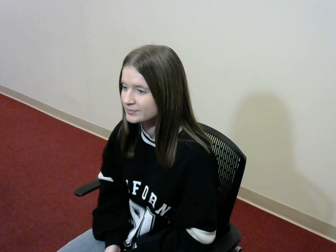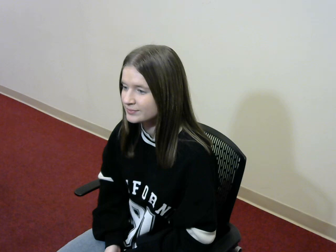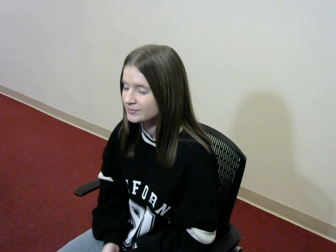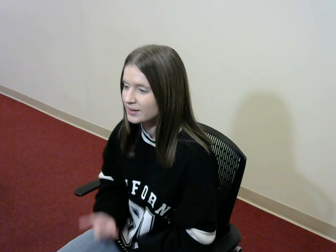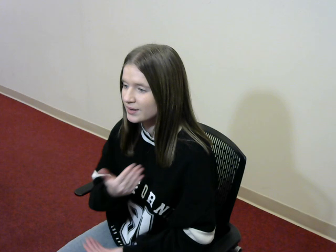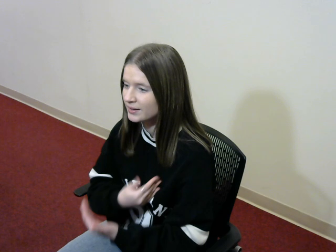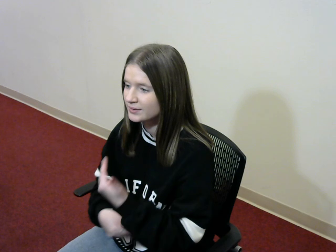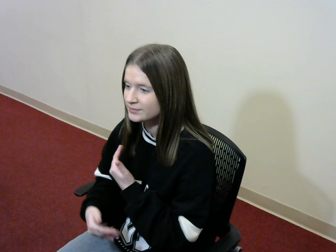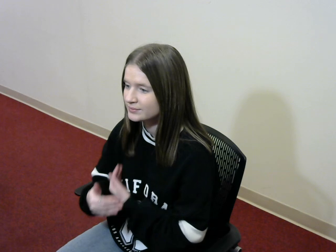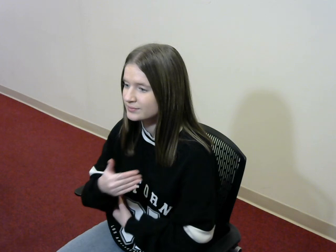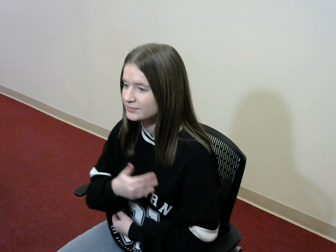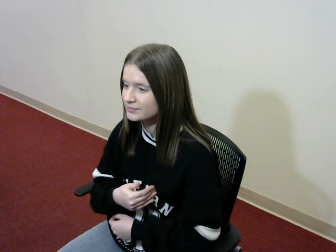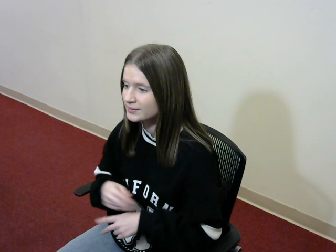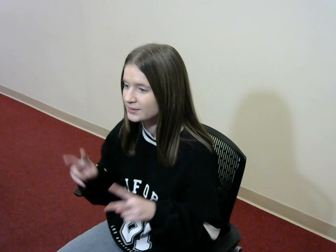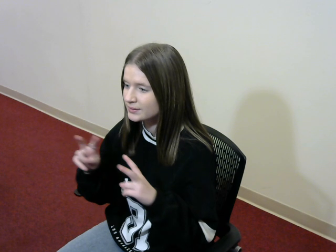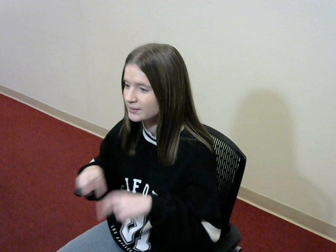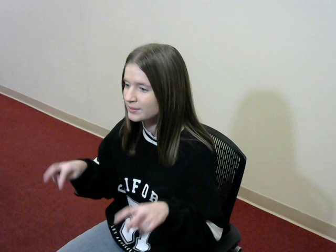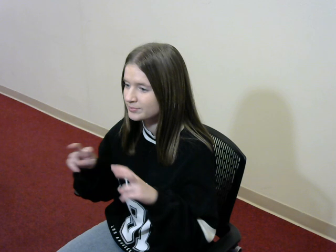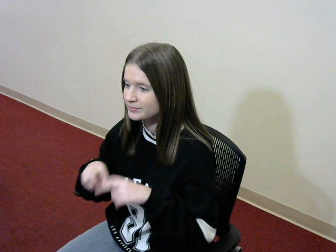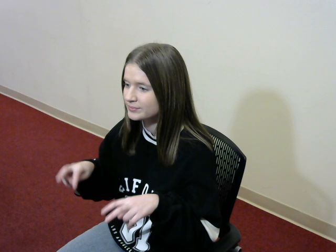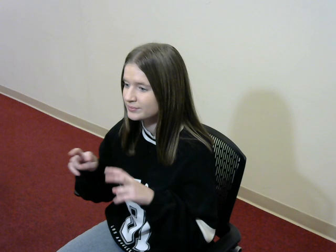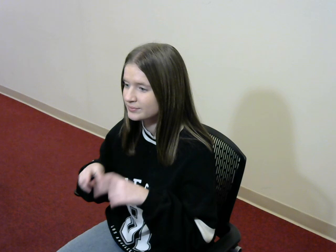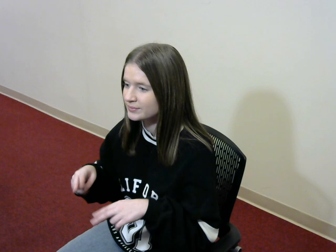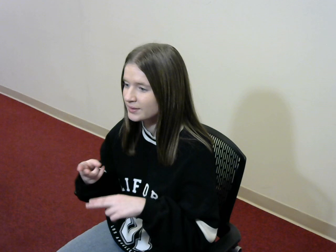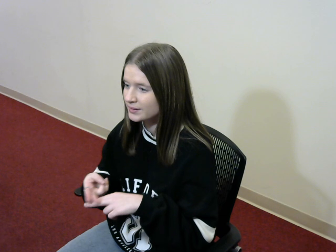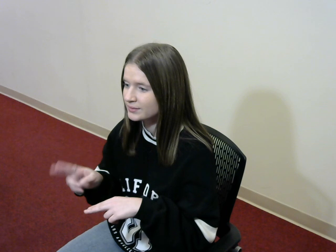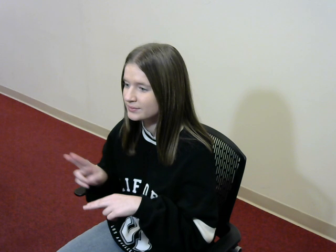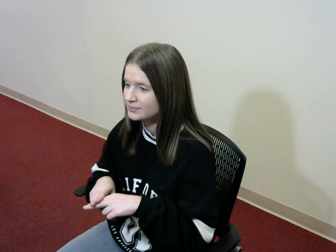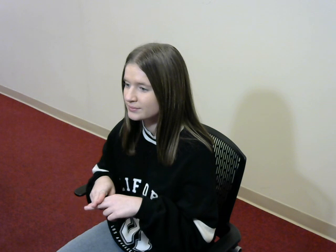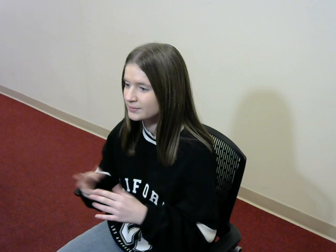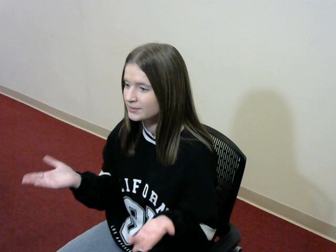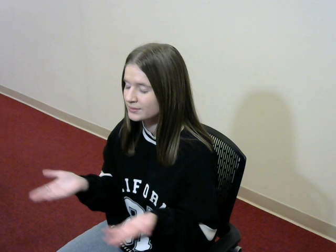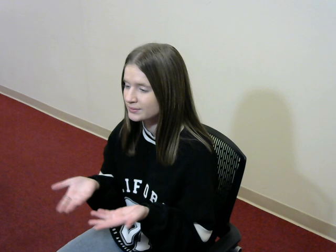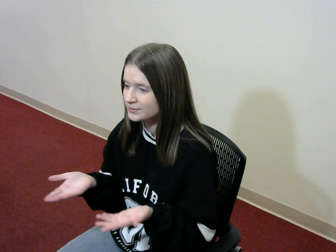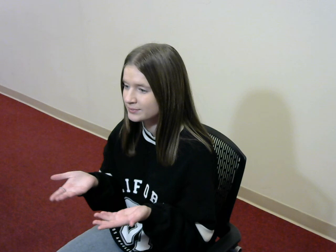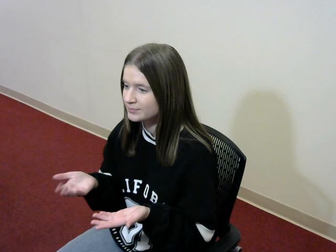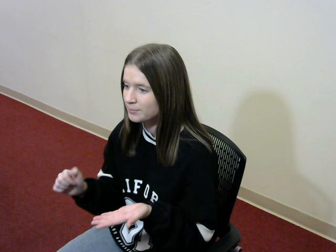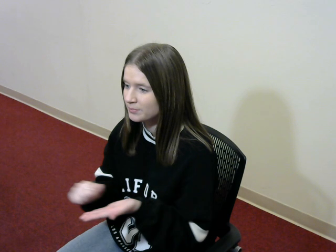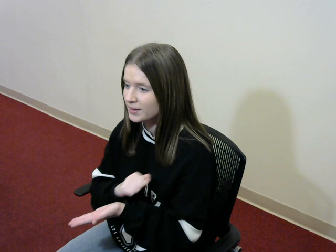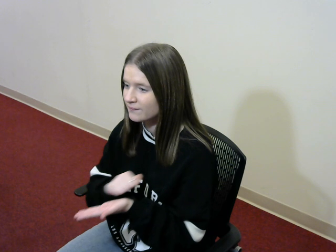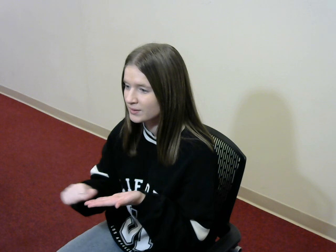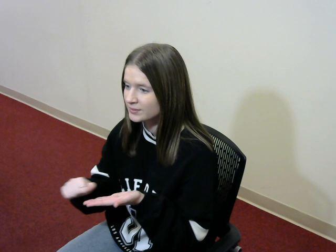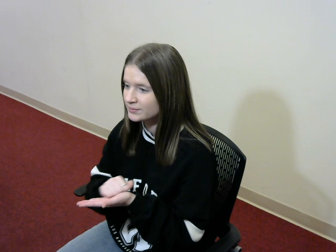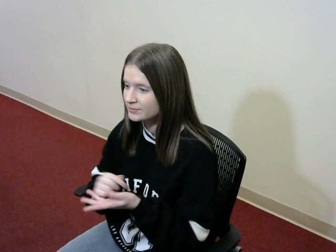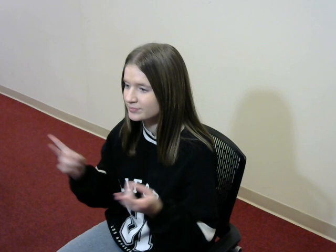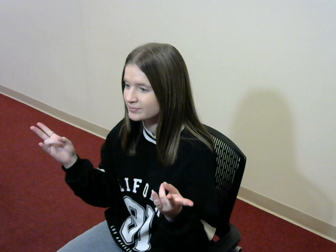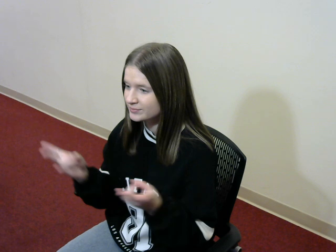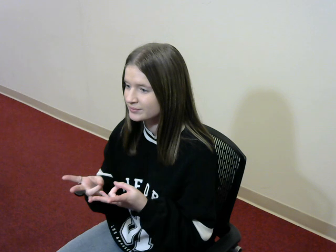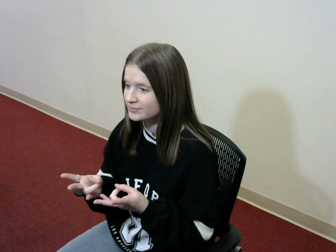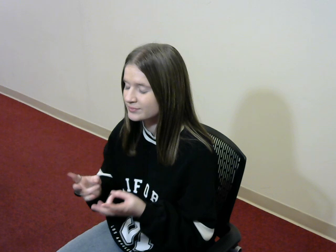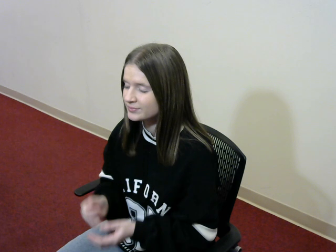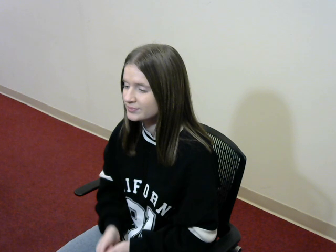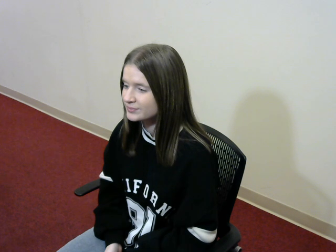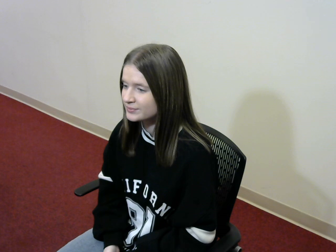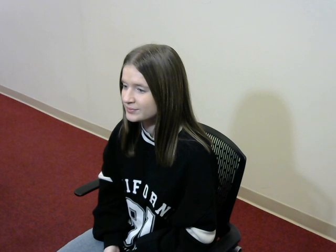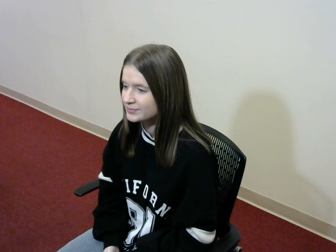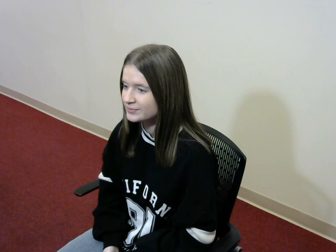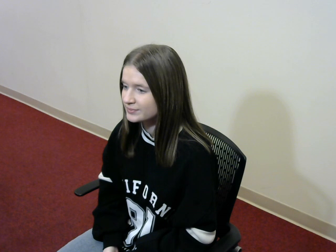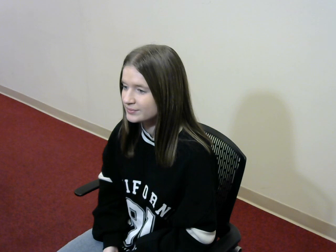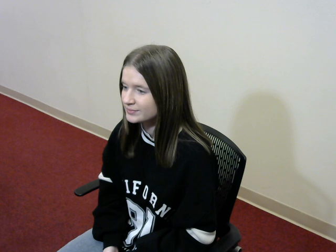Əlilliyin müəyyən edilməsi üçün hansı sənədlər lazımdır